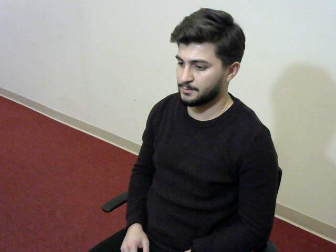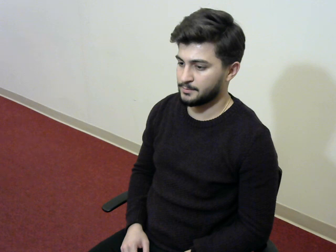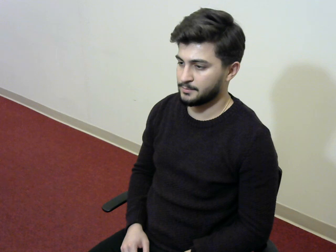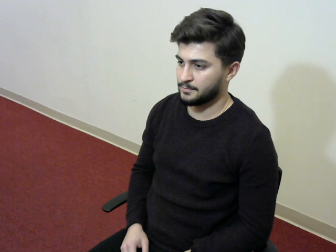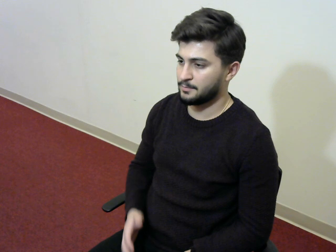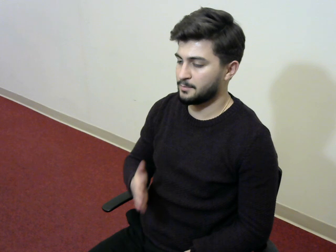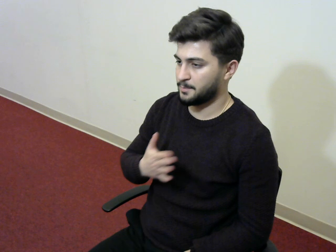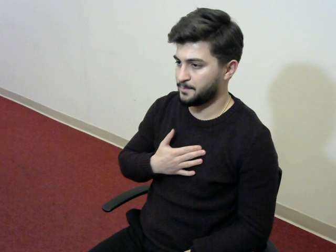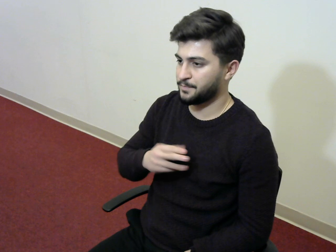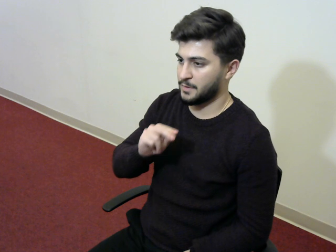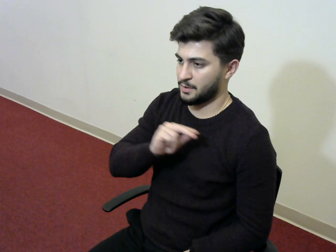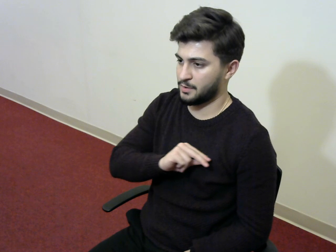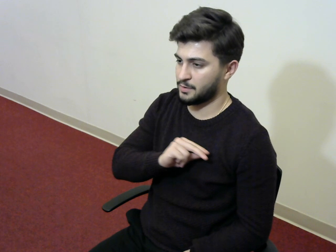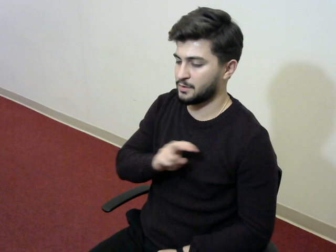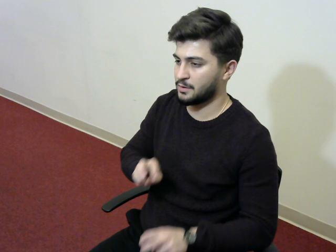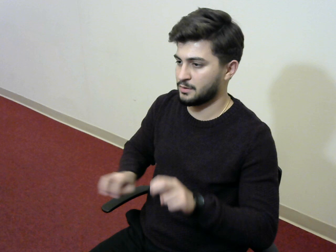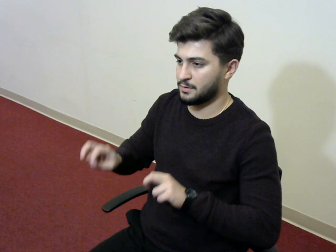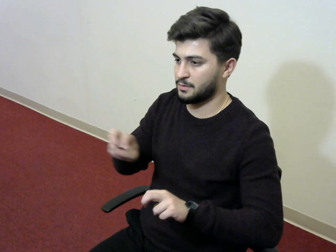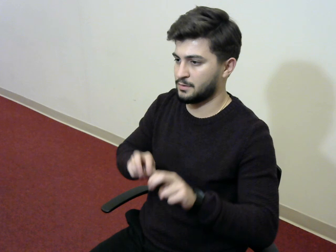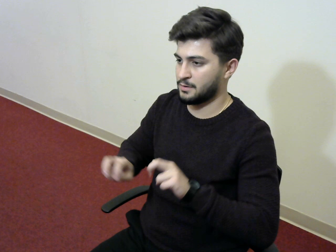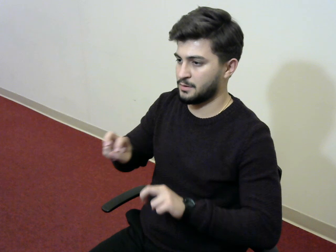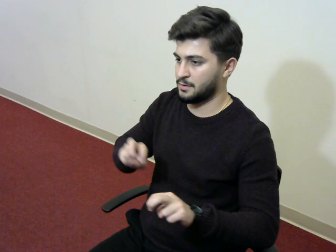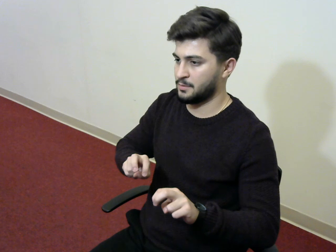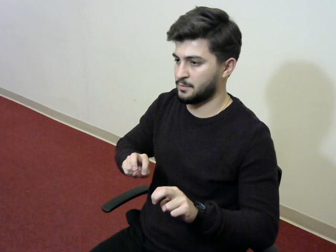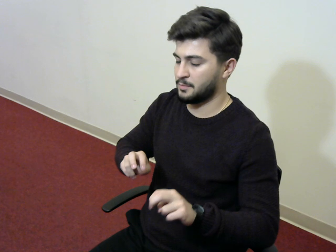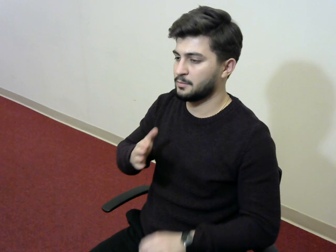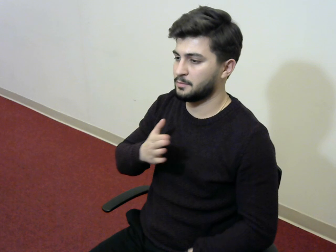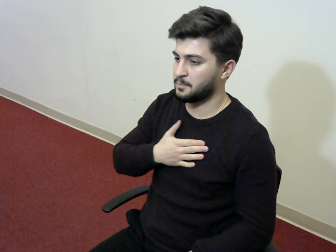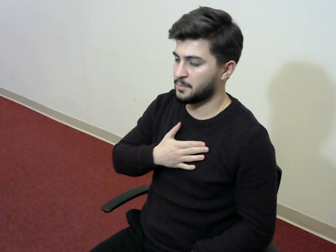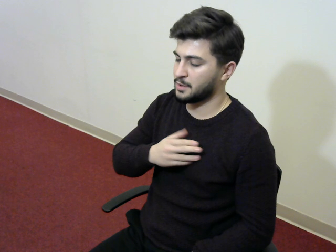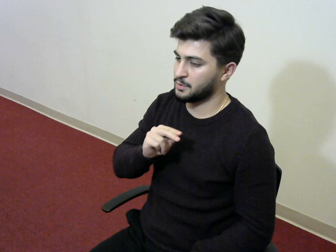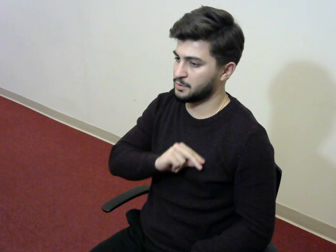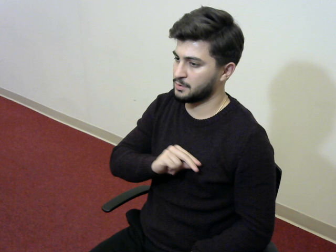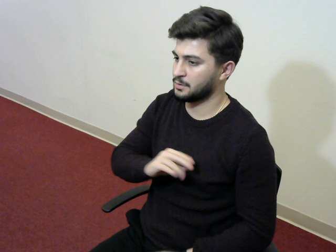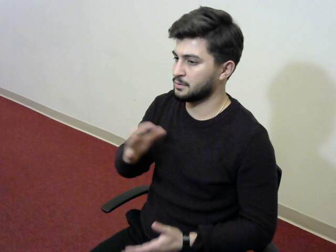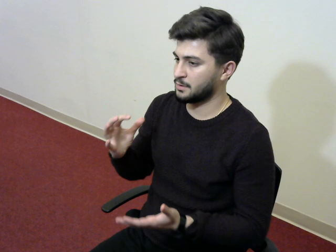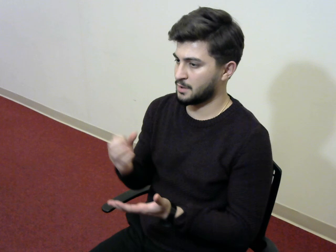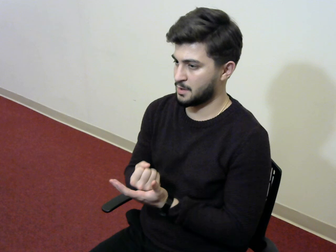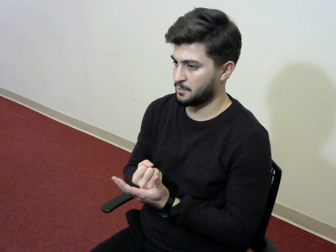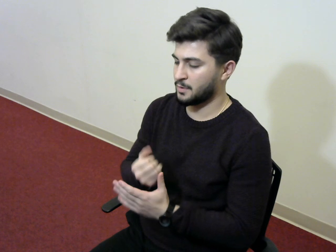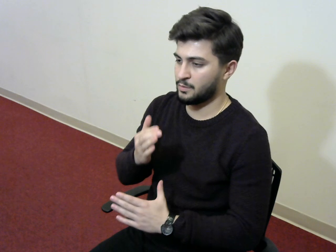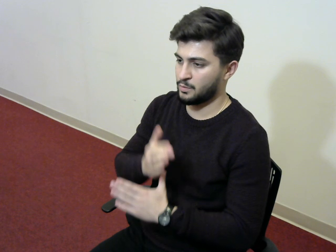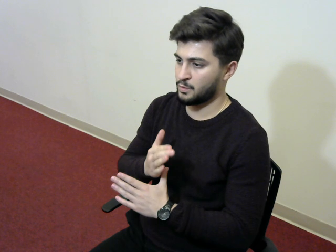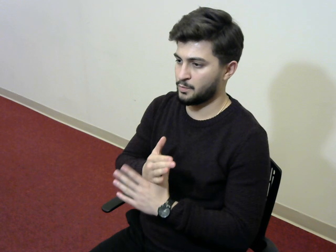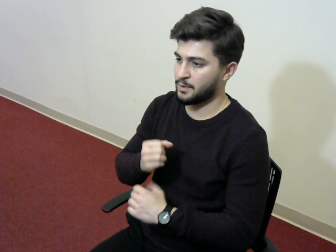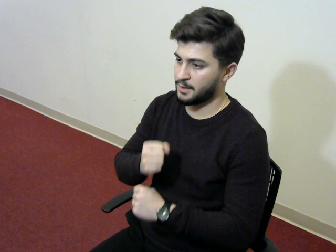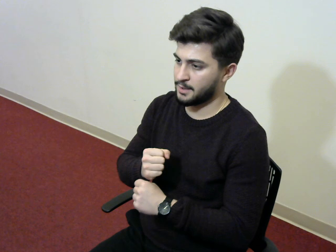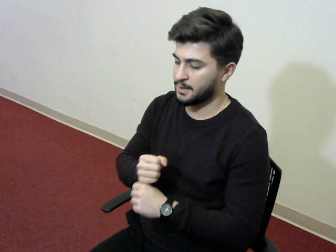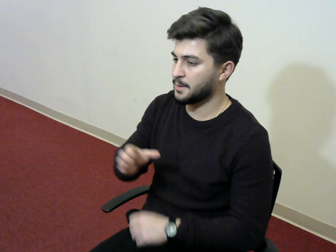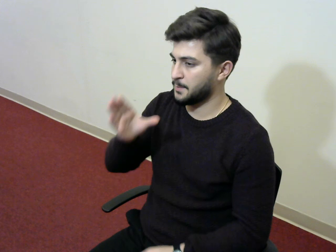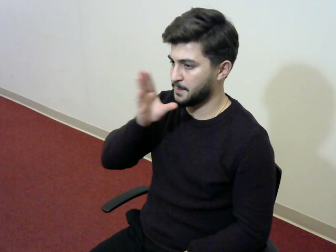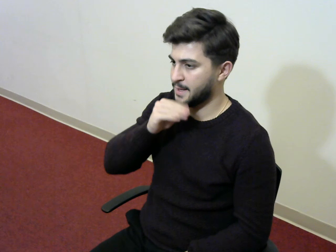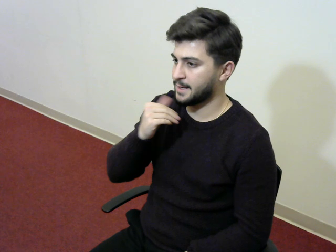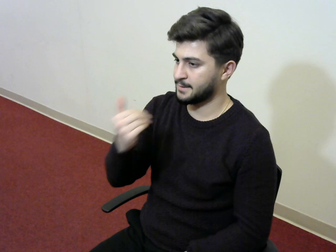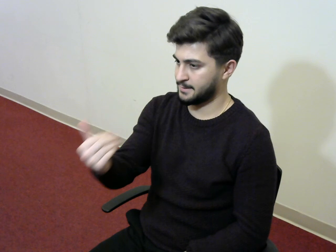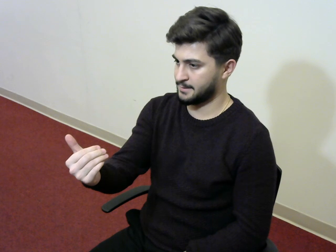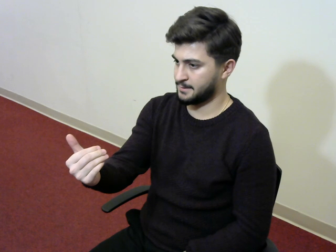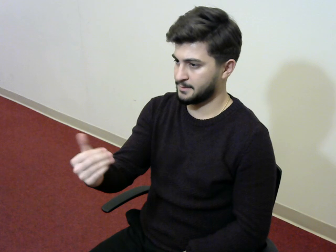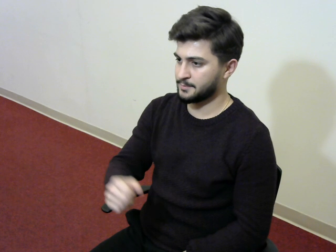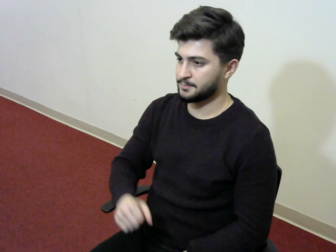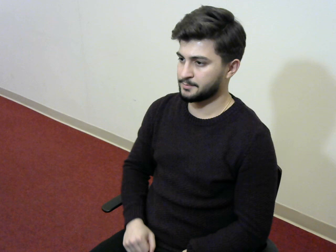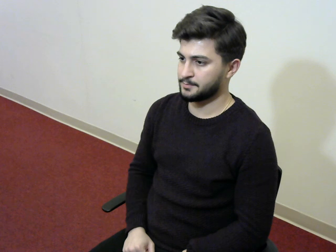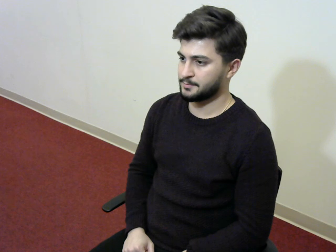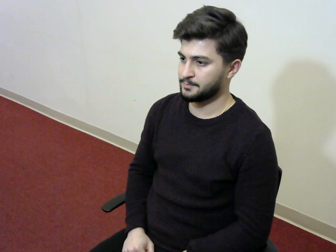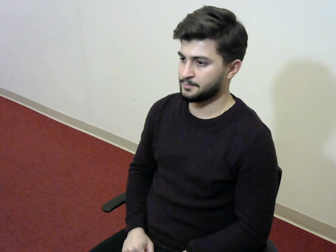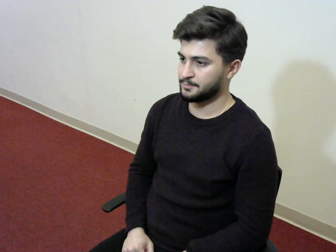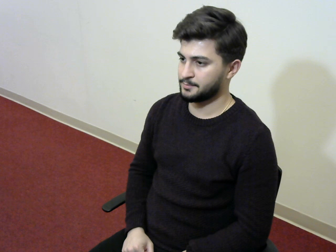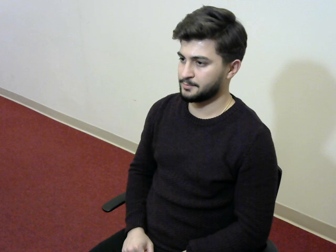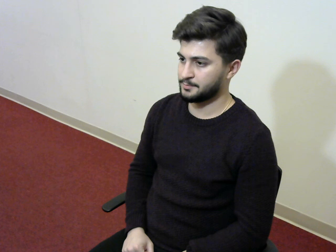Mən iş axtarıram, mənə iş tapmaqda kömək edə bilərsinizmi?